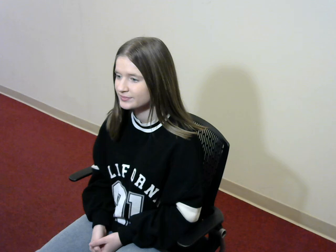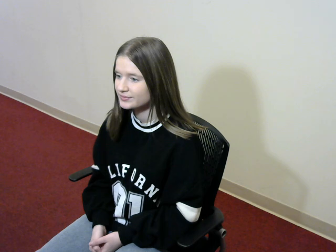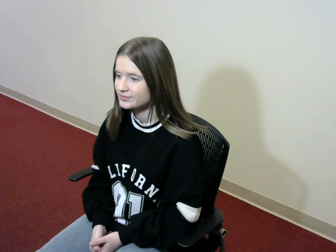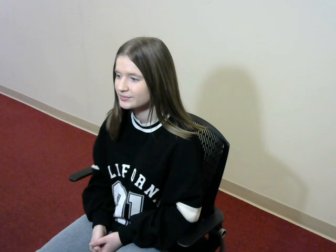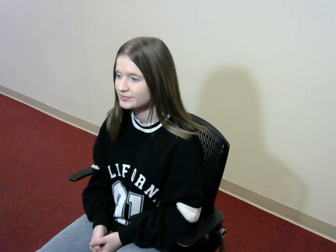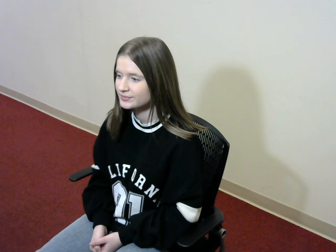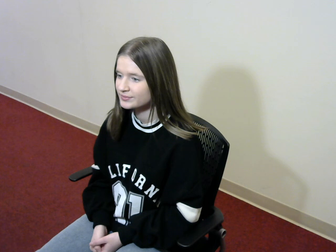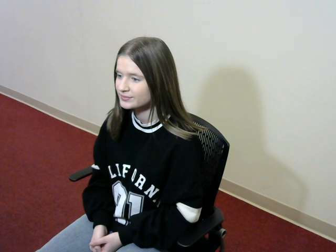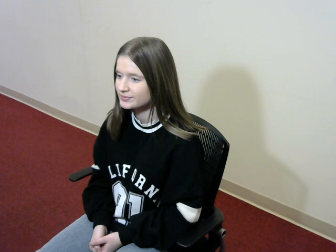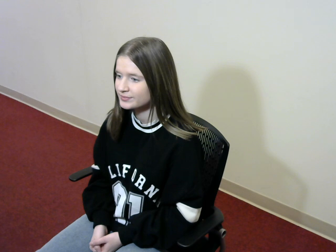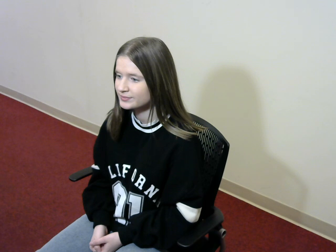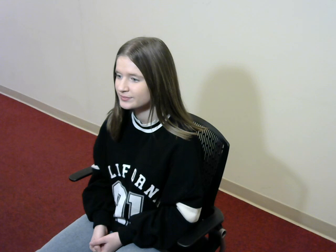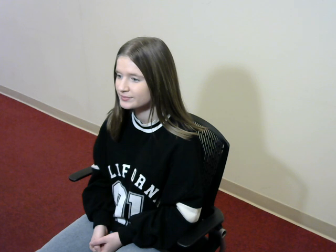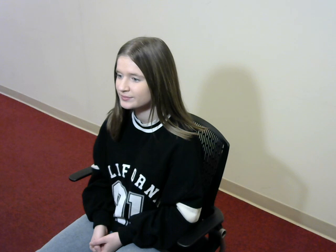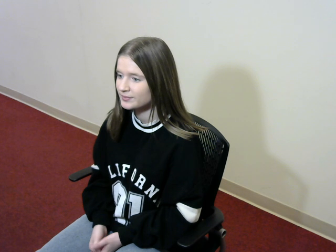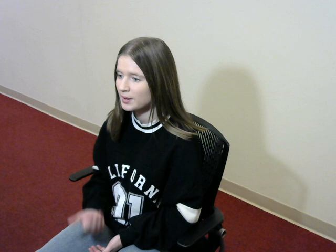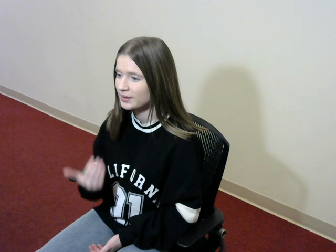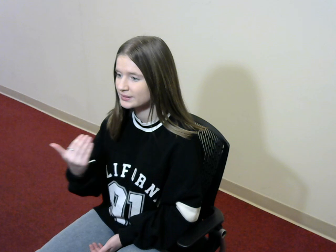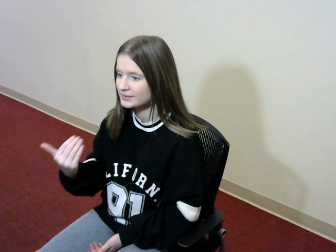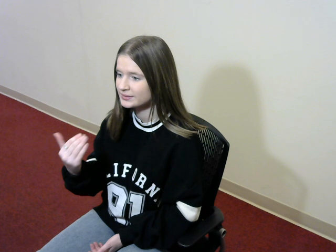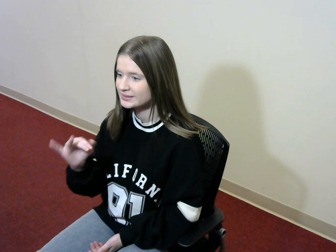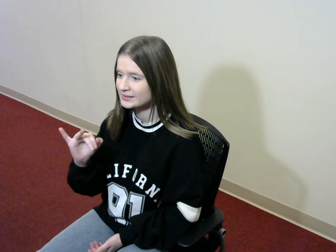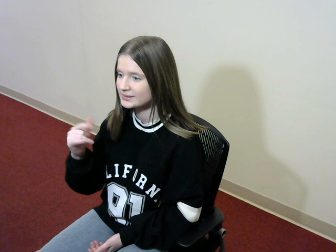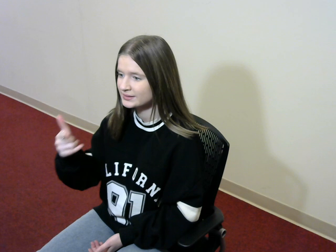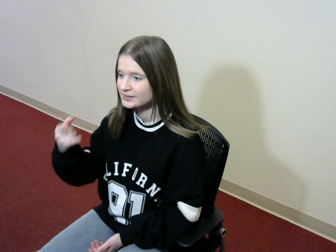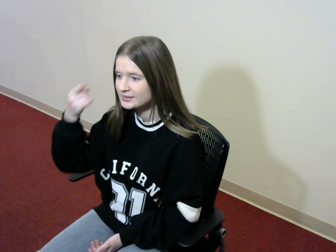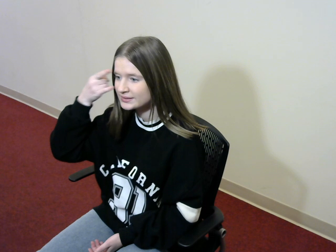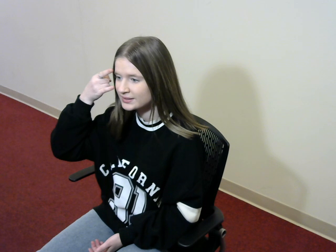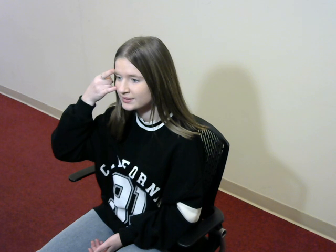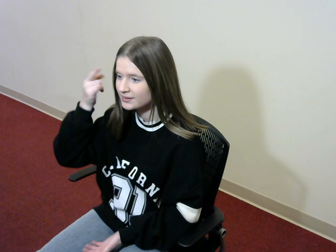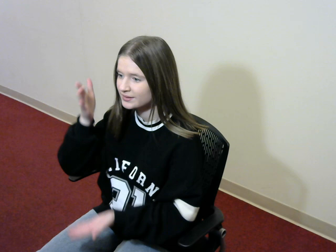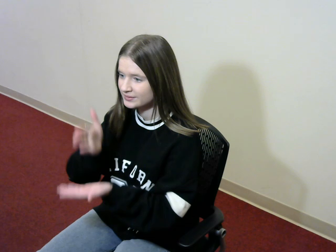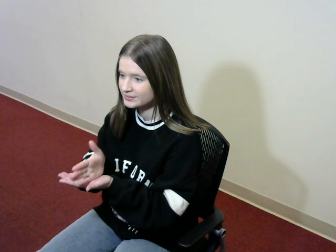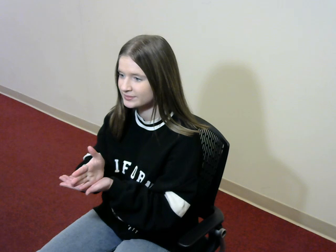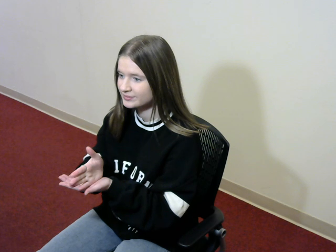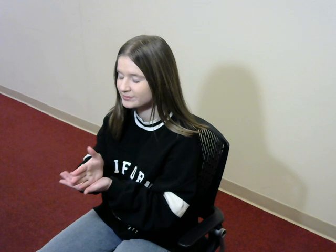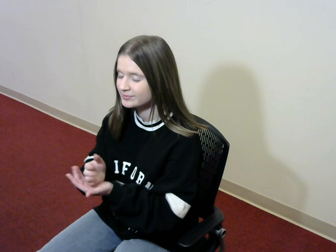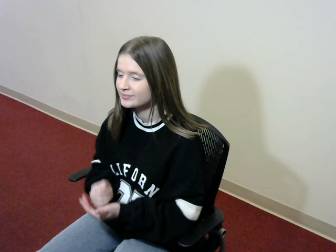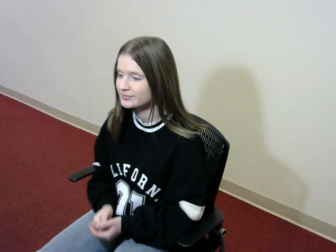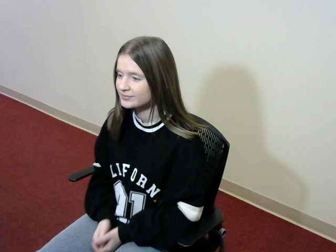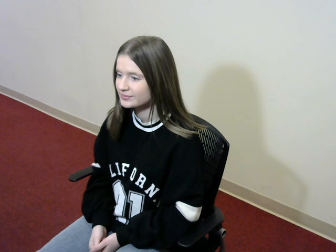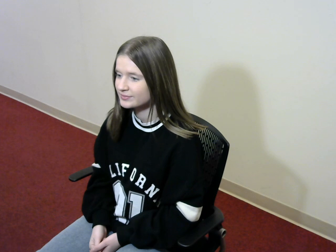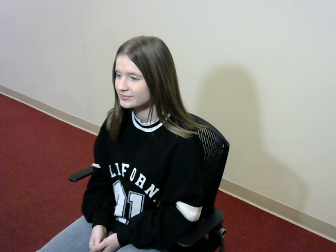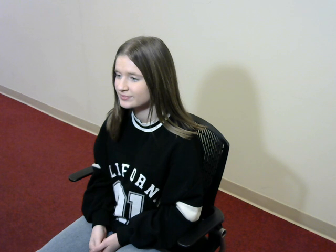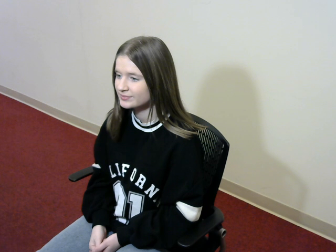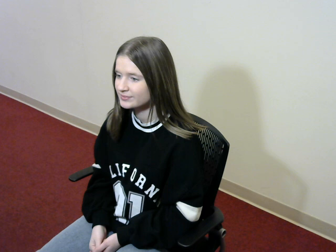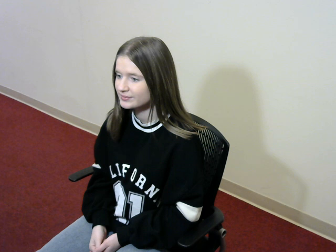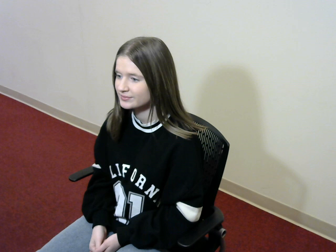Sənin instagramın var?